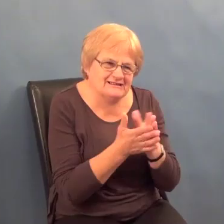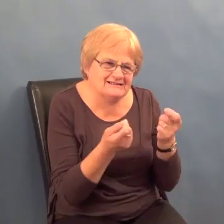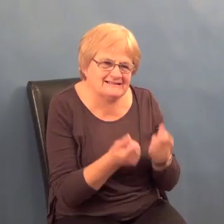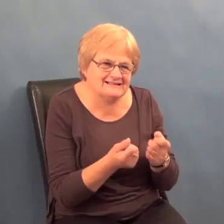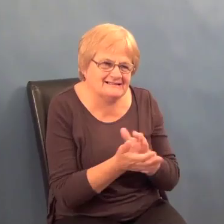Trochę ciężko zamigać.